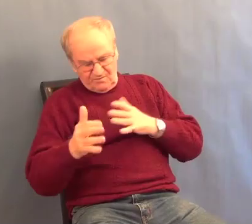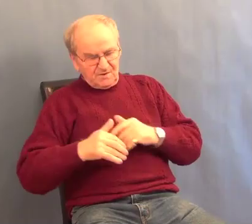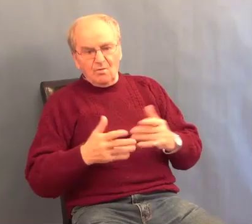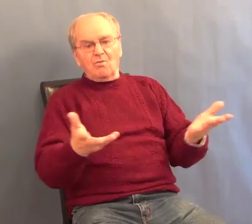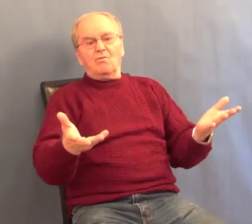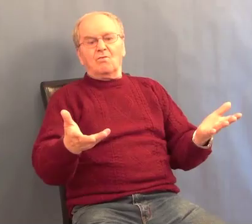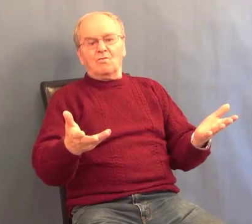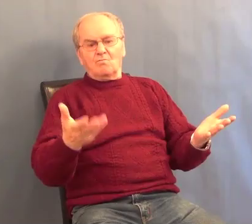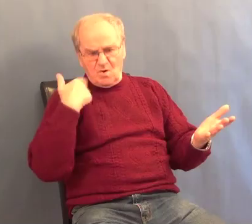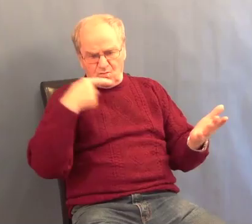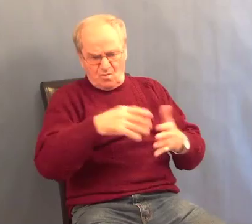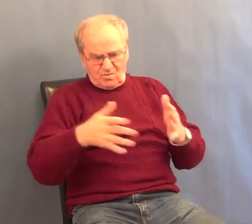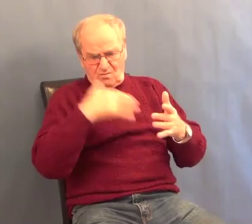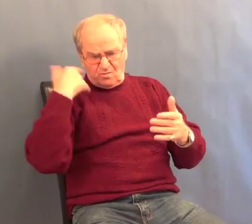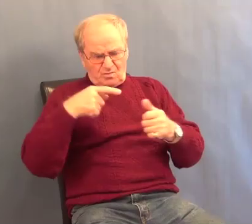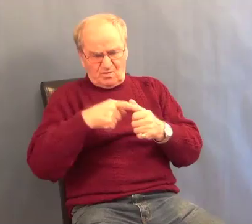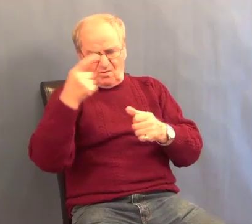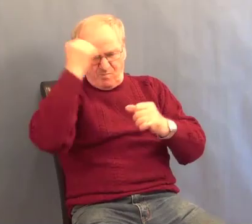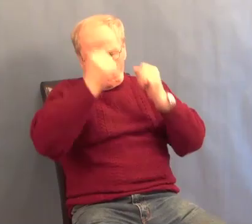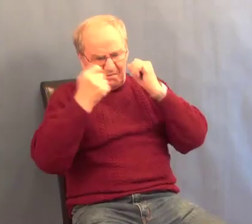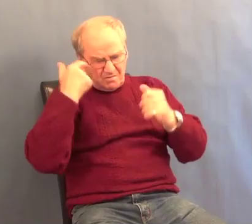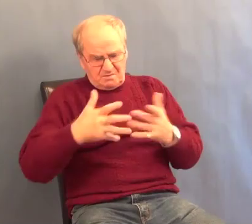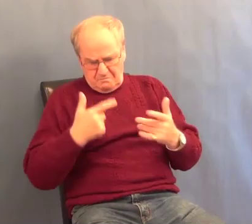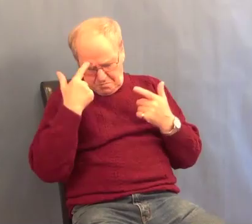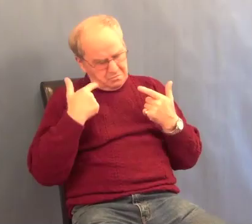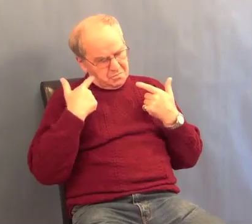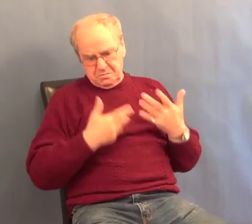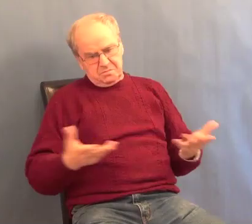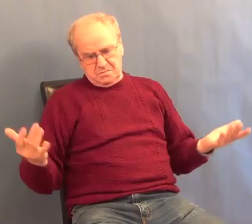Pozostali mówili mu, że była taka i taka akcja.